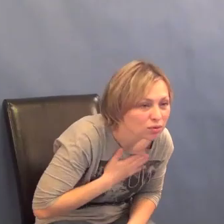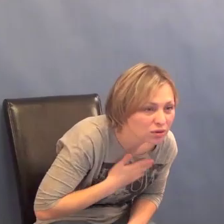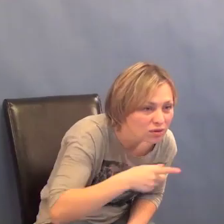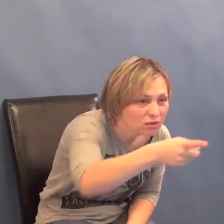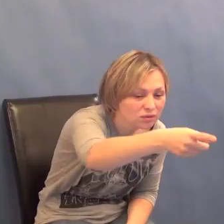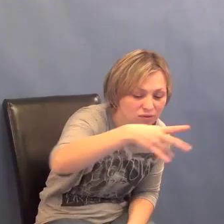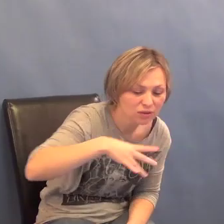Masz wolne?